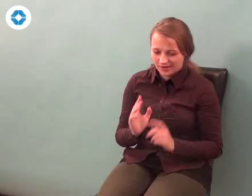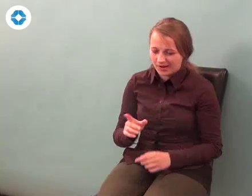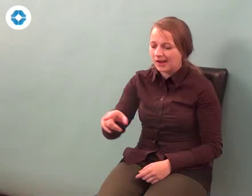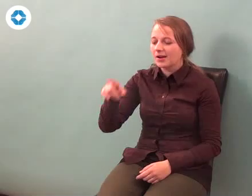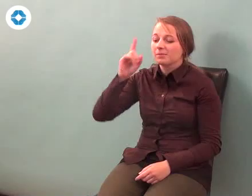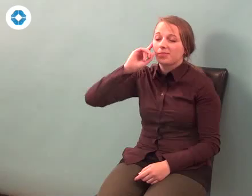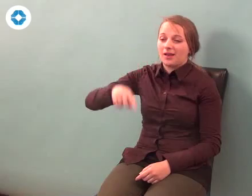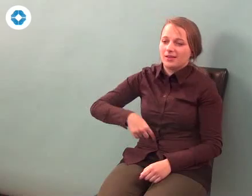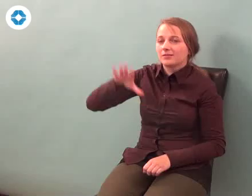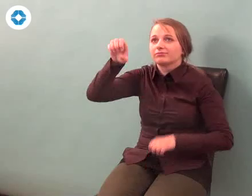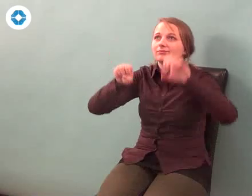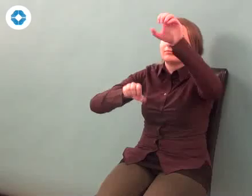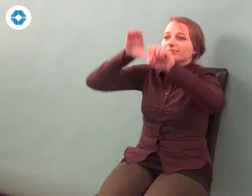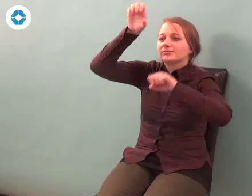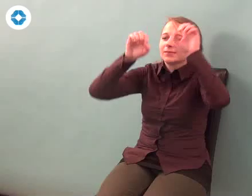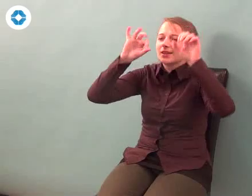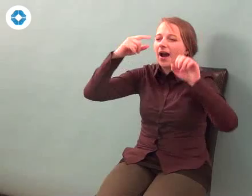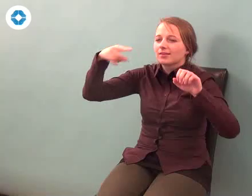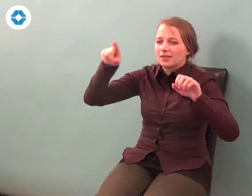Pan w sadzie wspina się po drabinie.